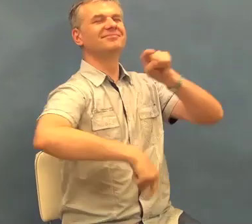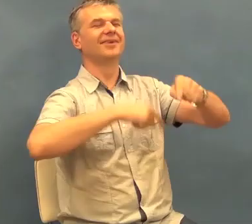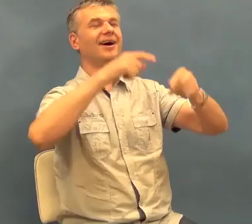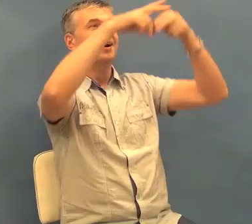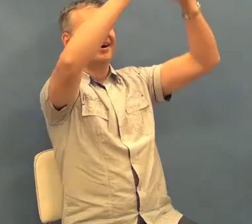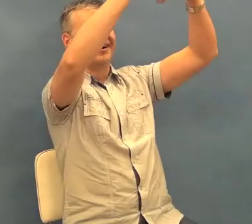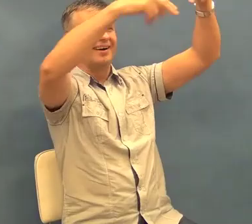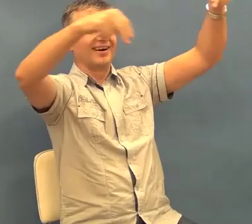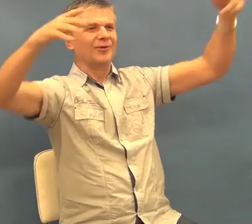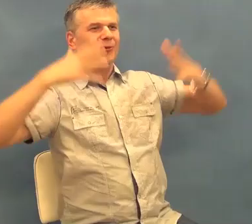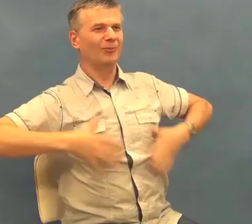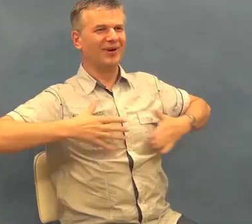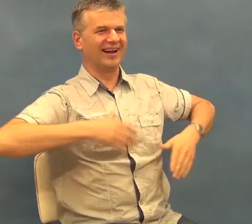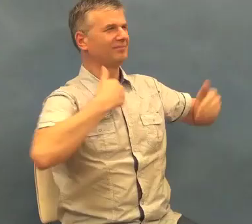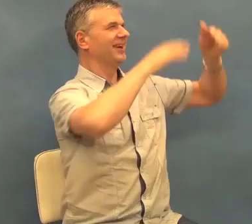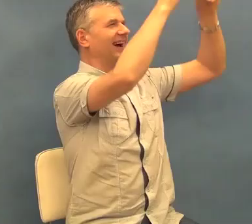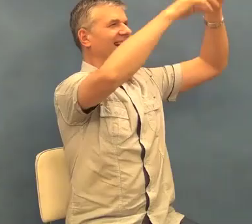Na sznurze wiszą białe ubrania.